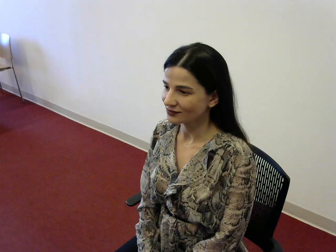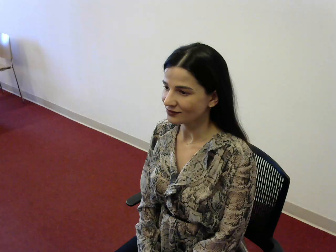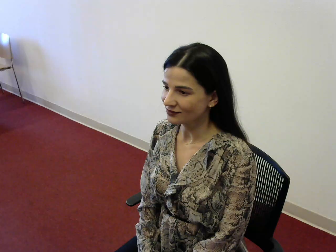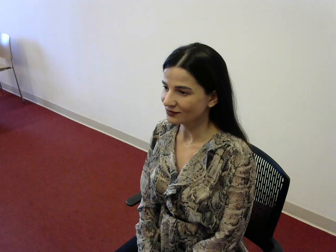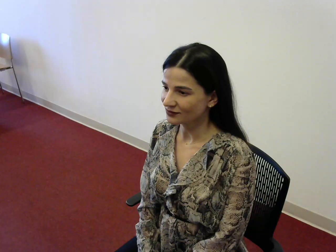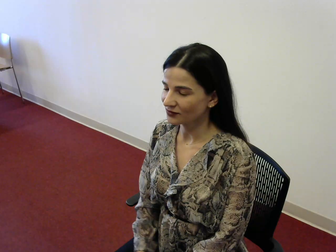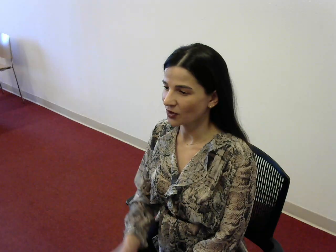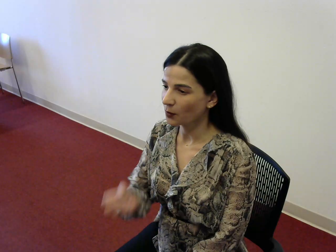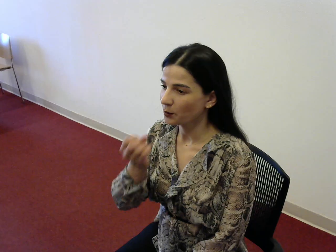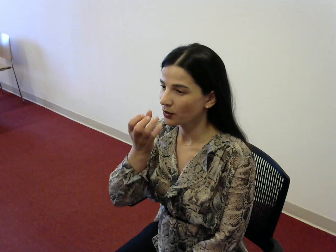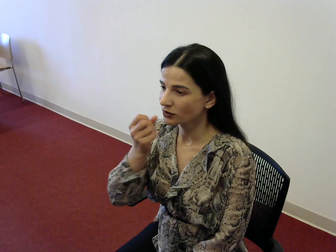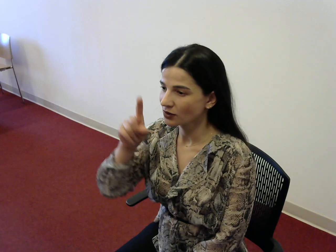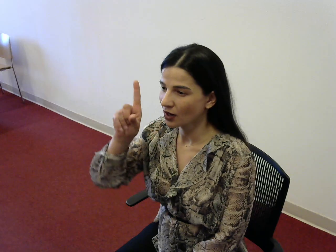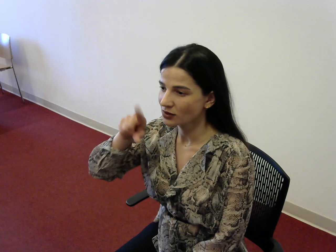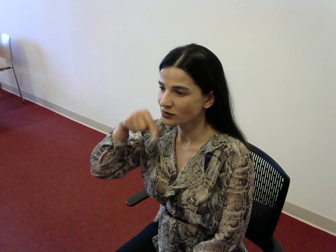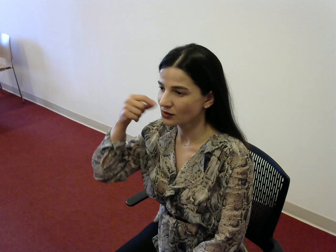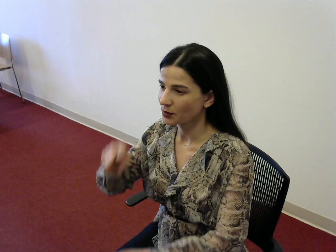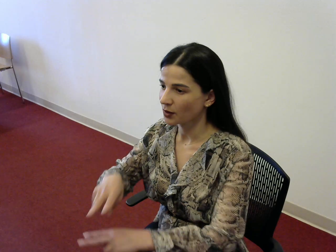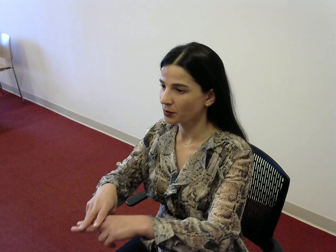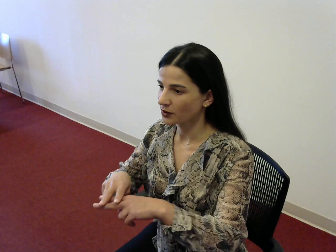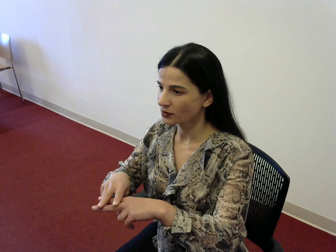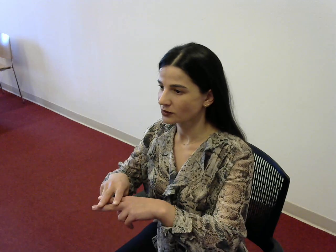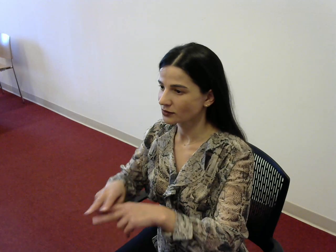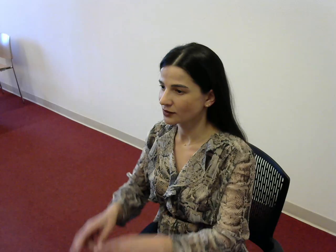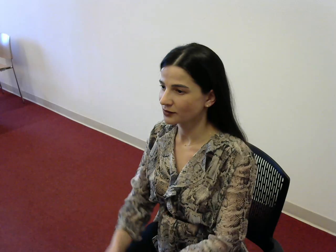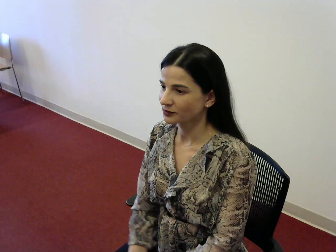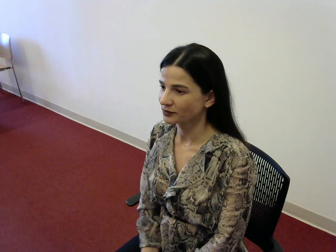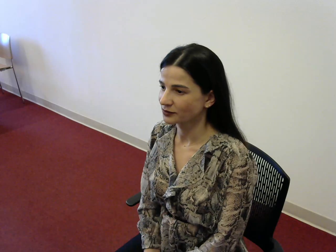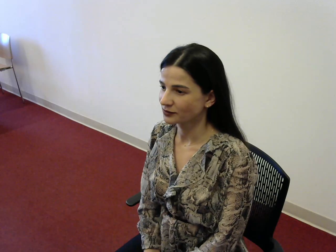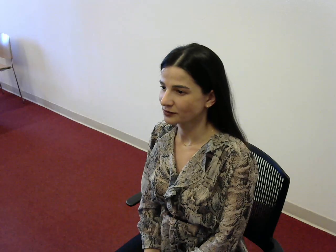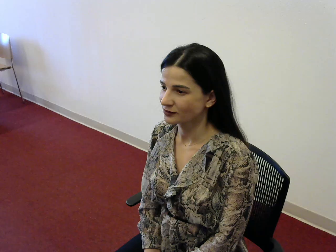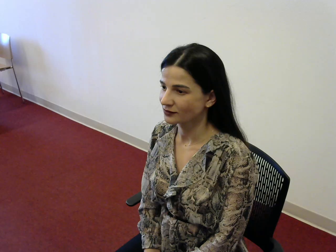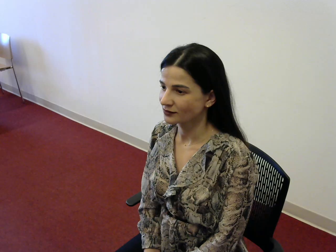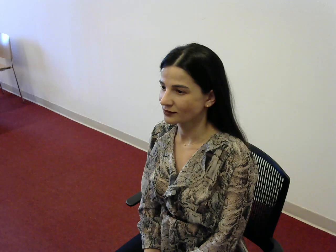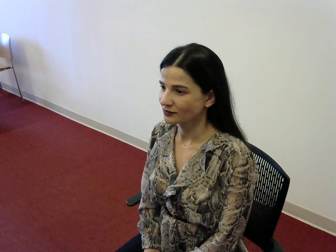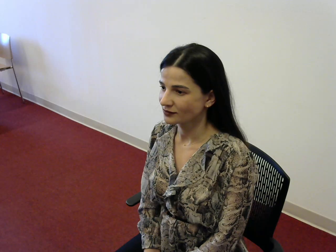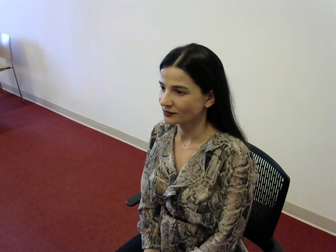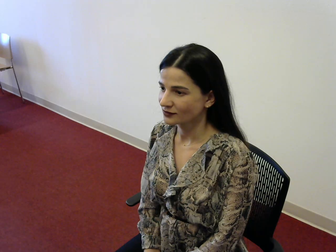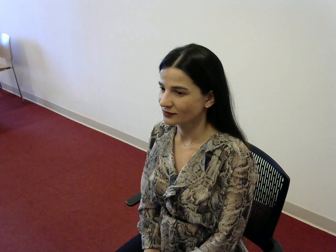Bakı Azərbaycanın paytaxtıdır